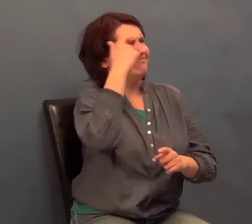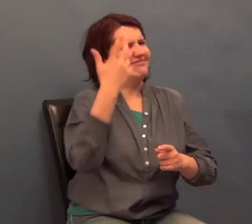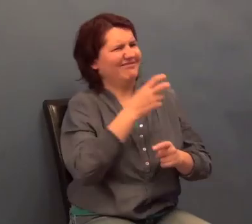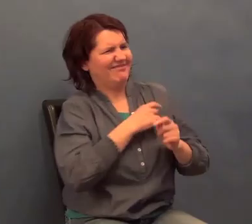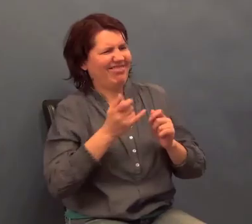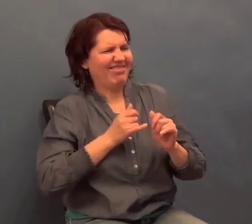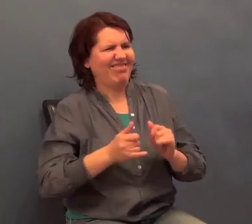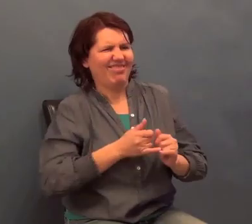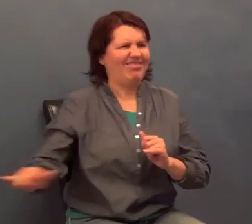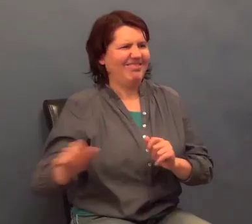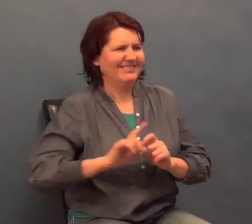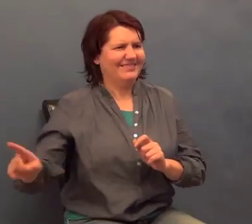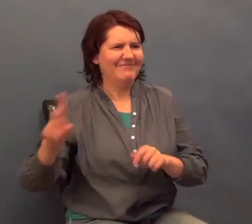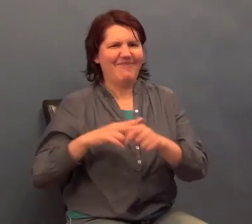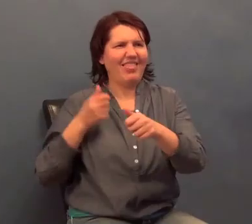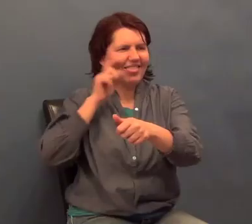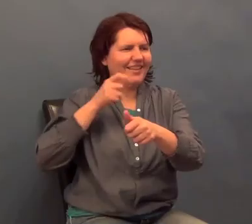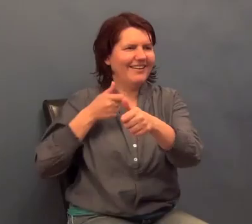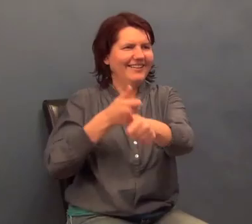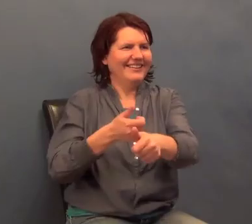Charlie Chaplin cały czas odpędza chłopca. Z tyłu wszystko widzi policjant, który ich szpieguje.